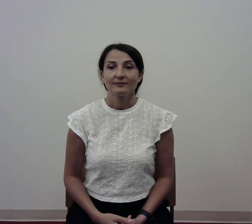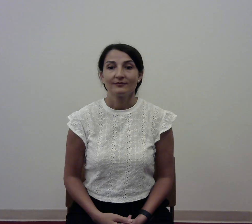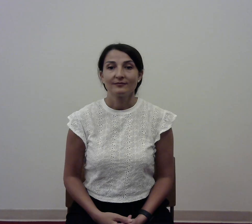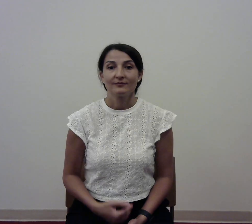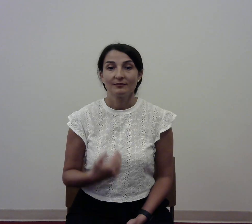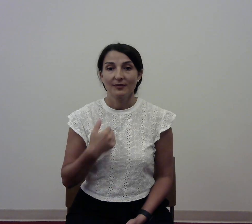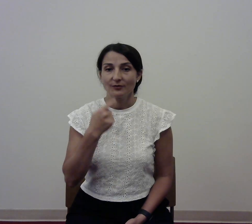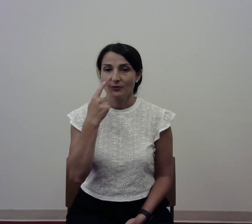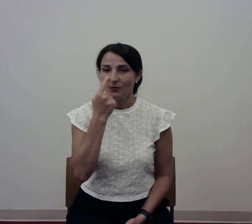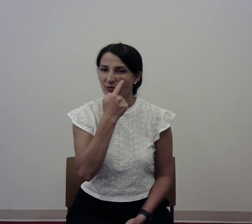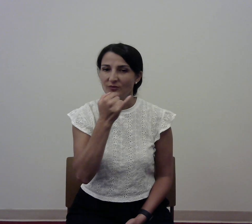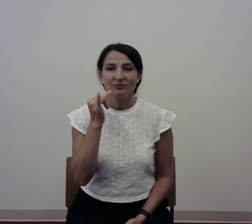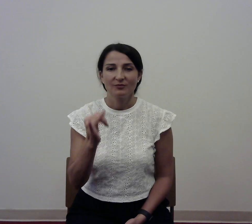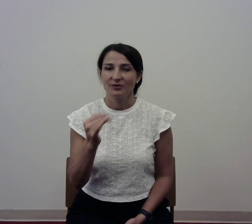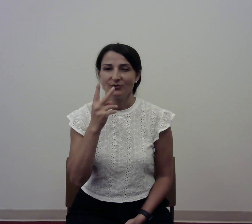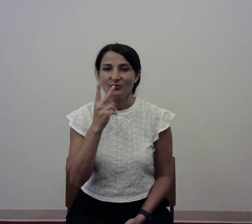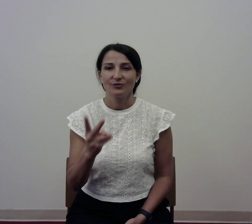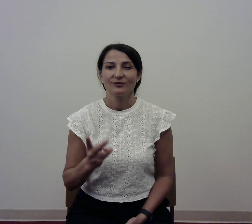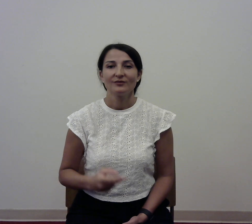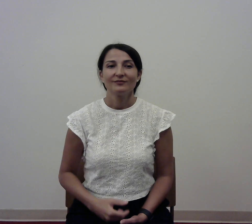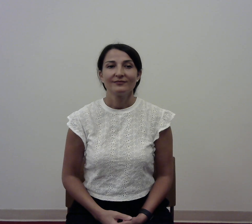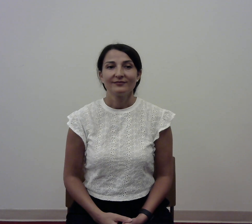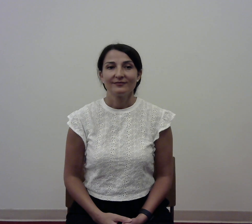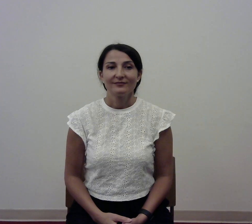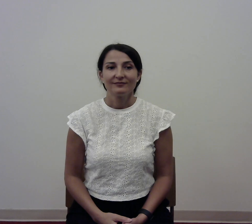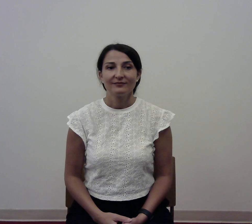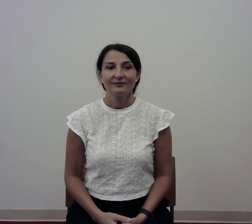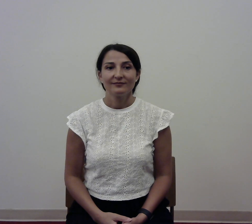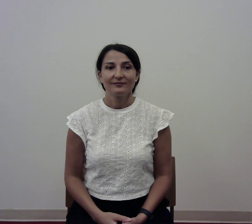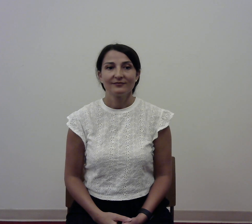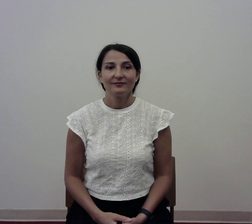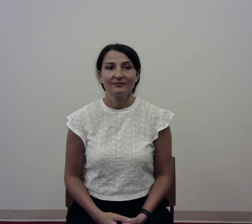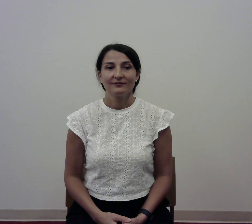Mənim gözüm pis görür